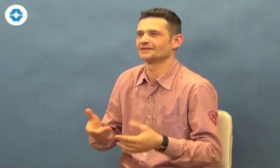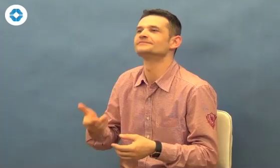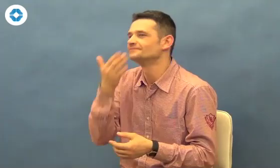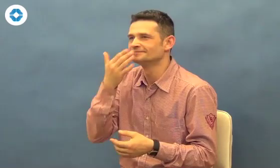Kto to?